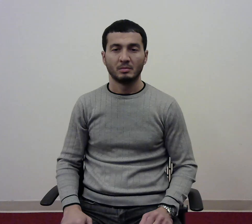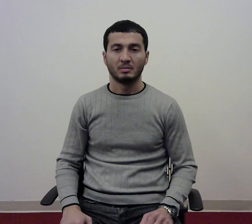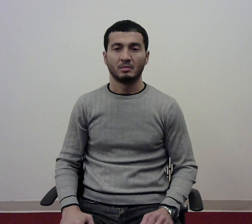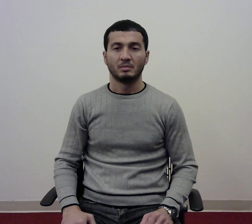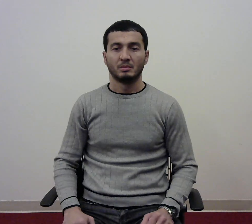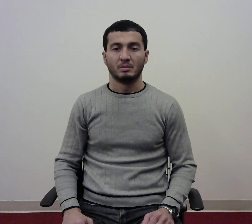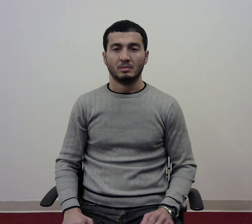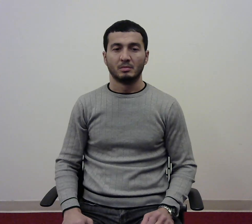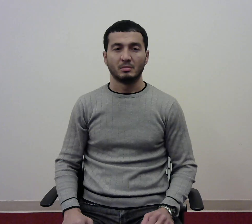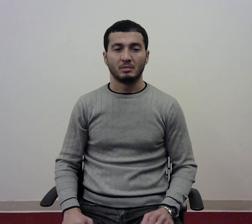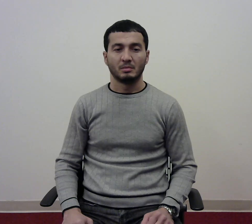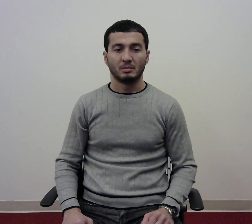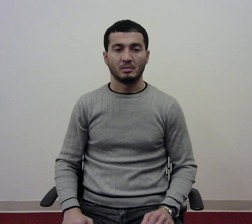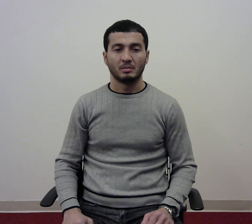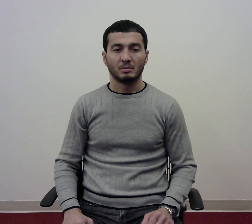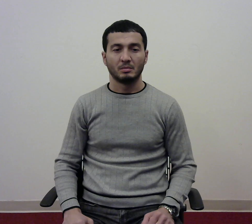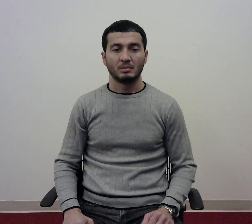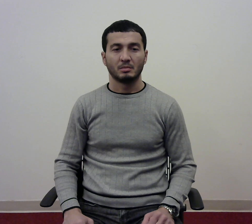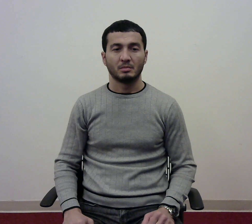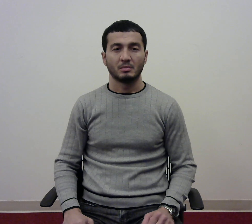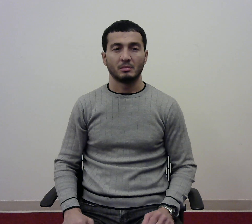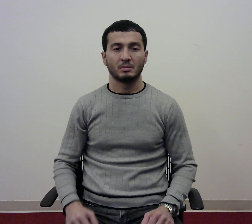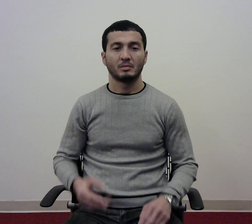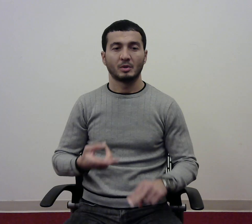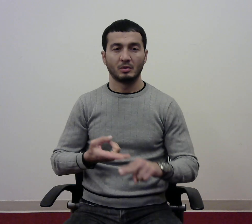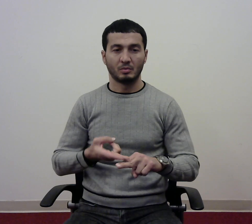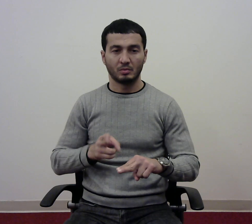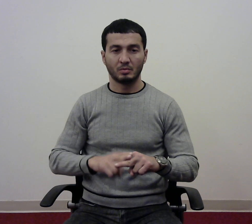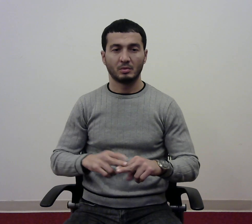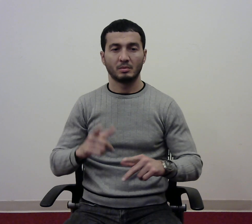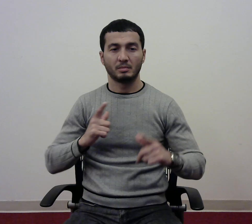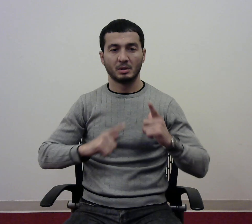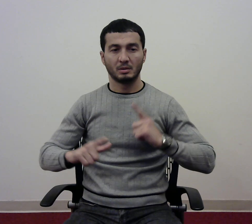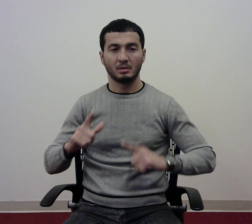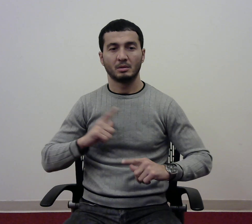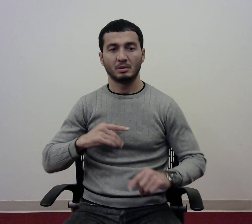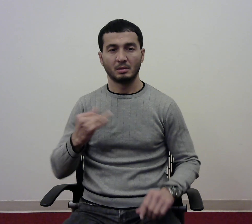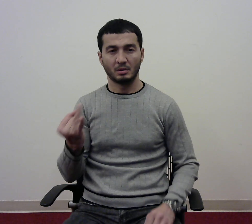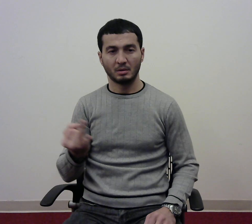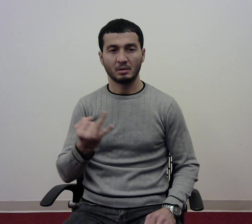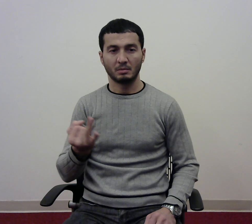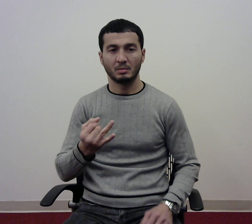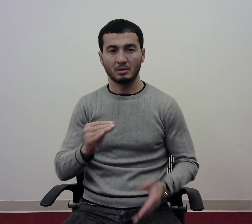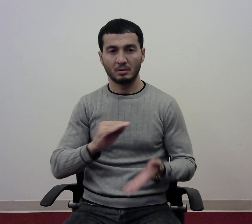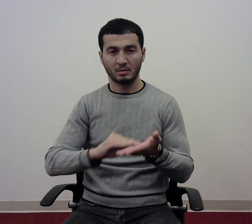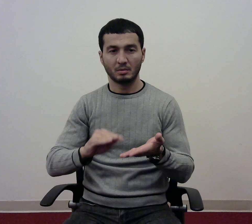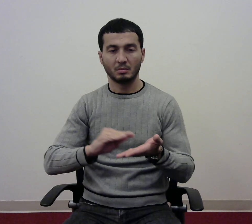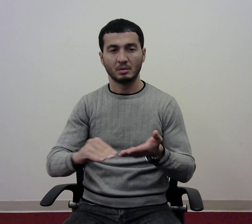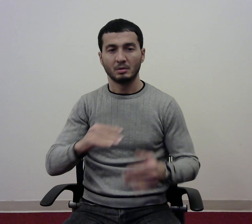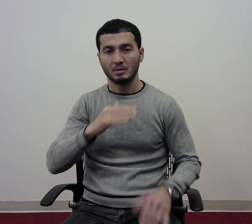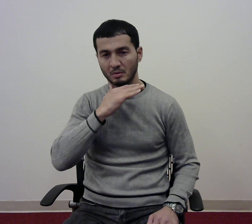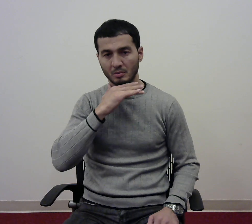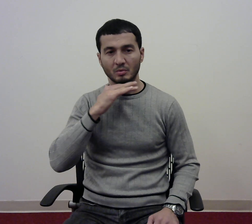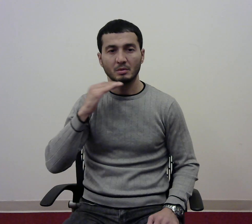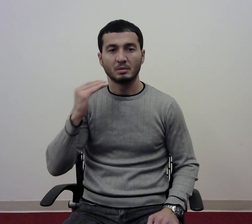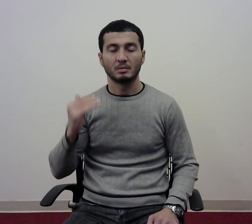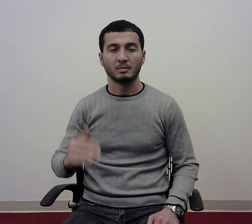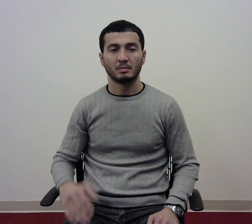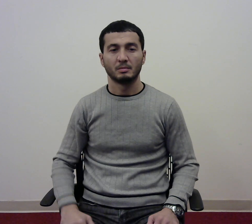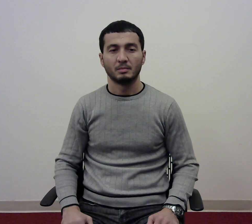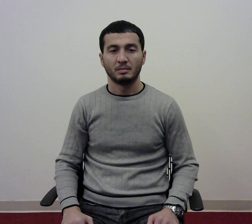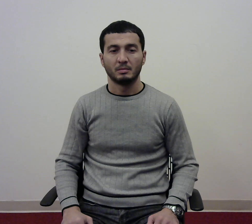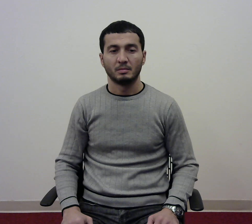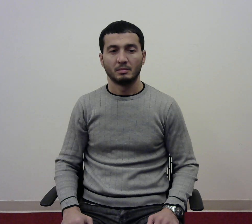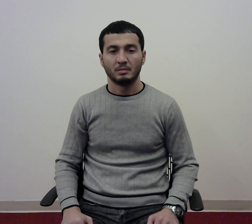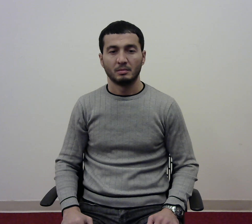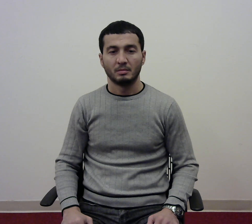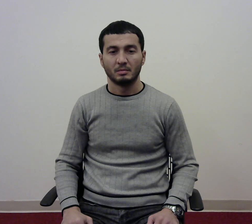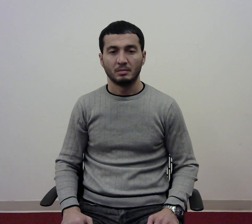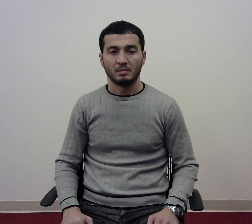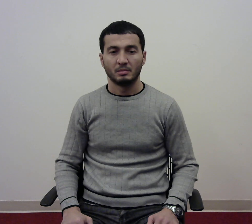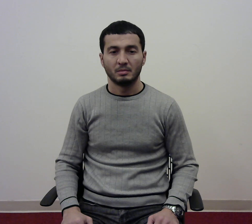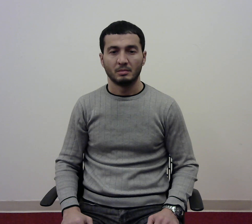Bu müəllimin maraqlı yazıları çoxdur